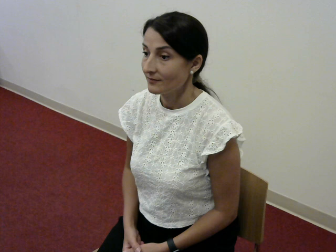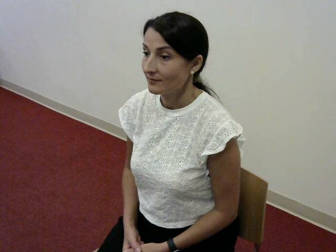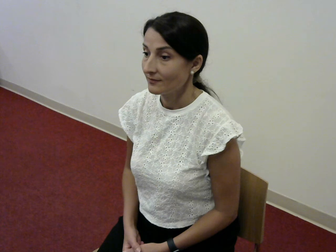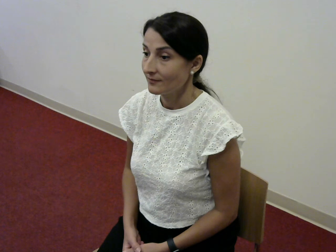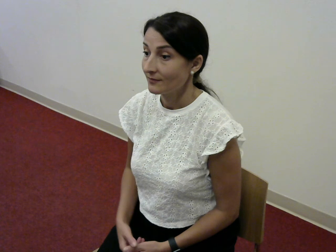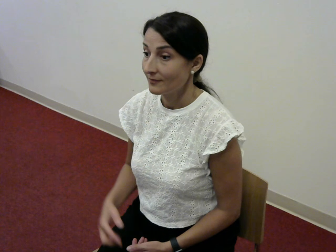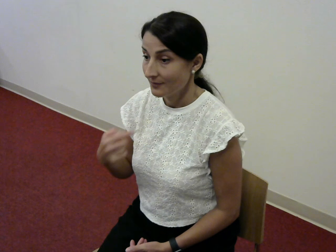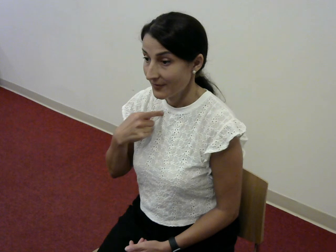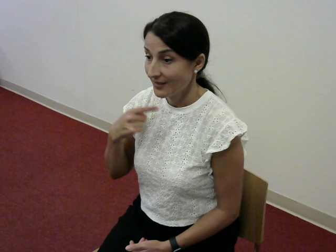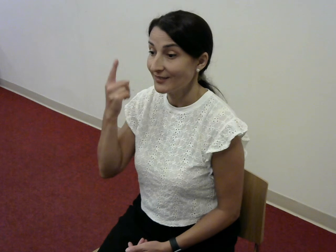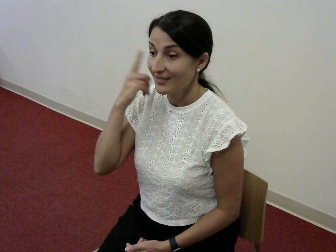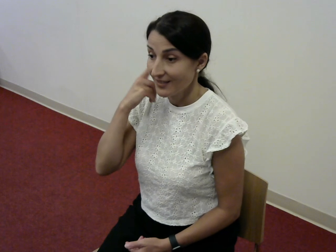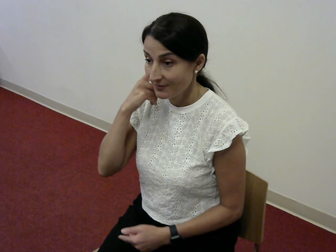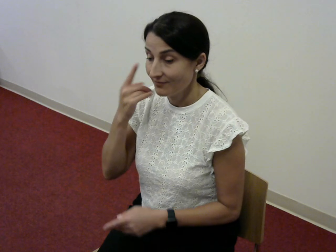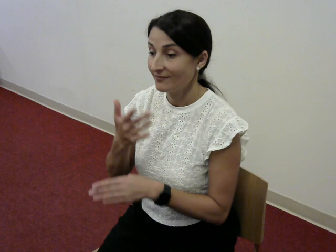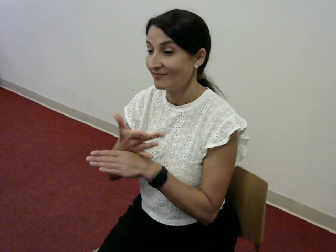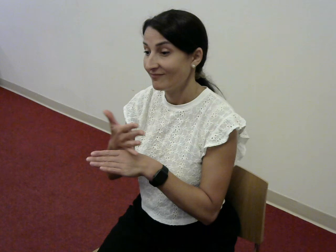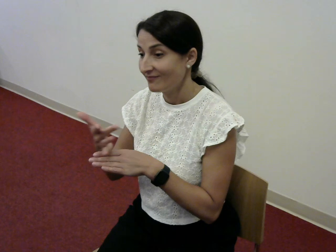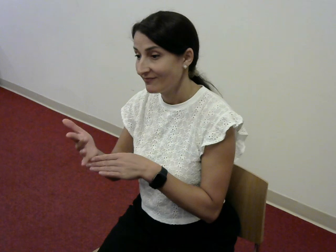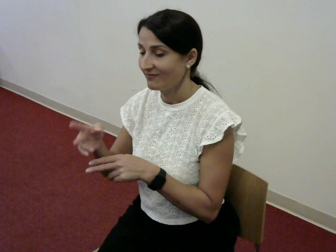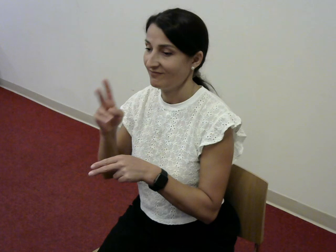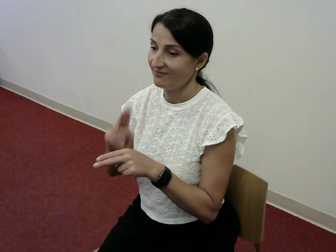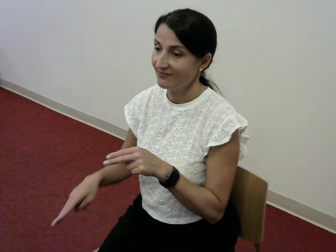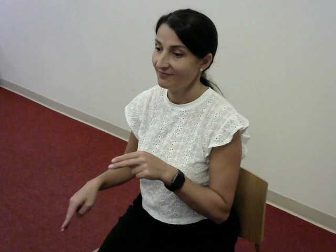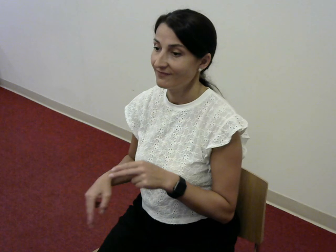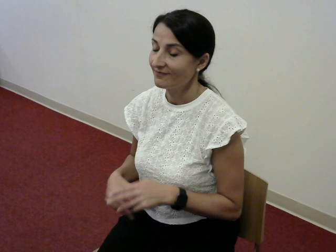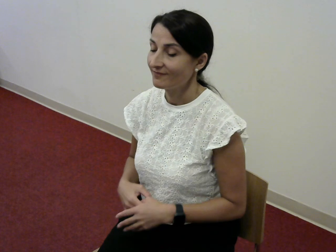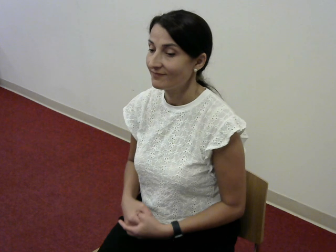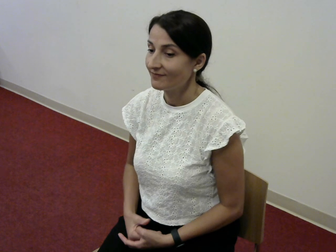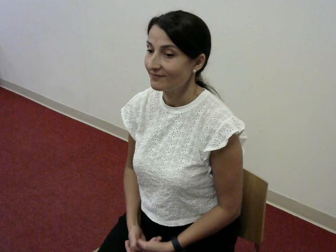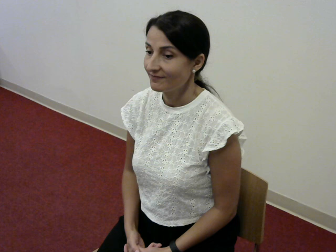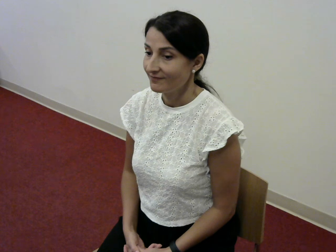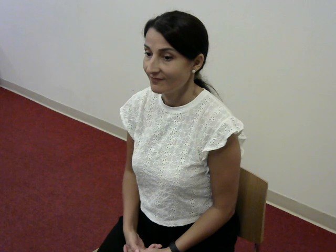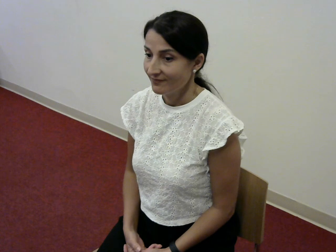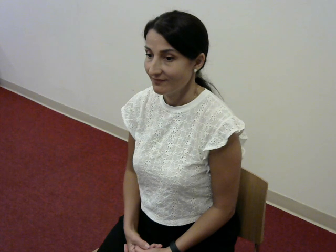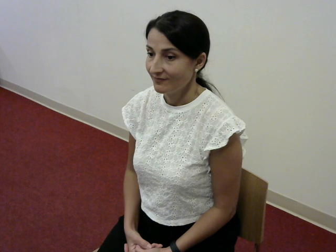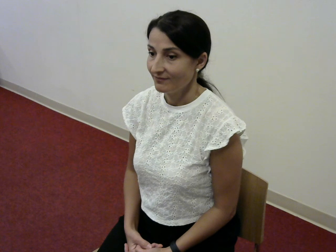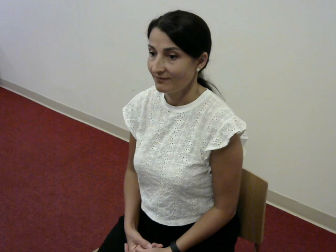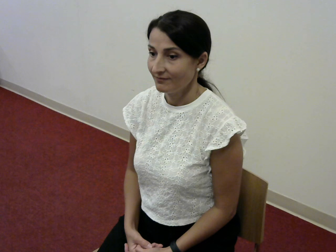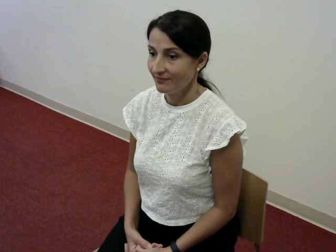Mən eşitməni sonradan itirmişəm